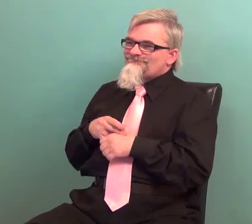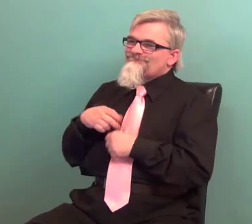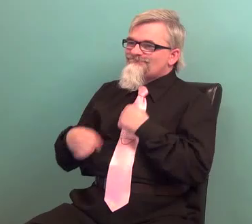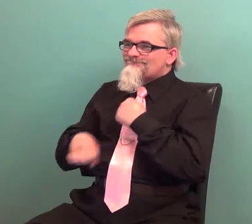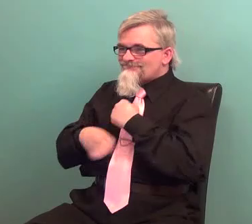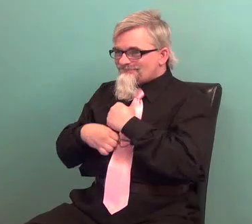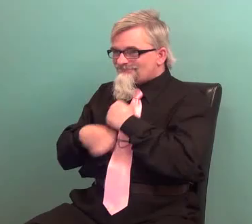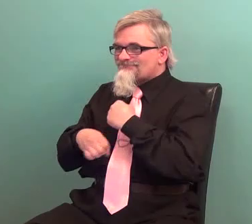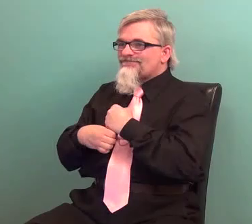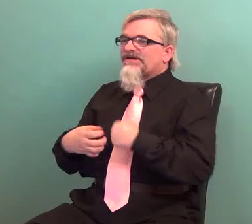Pracuję.